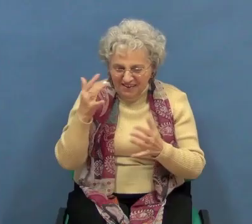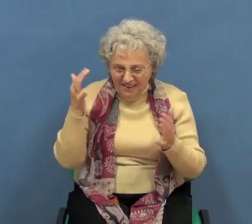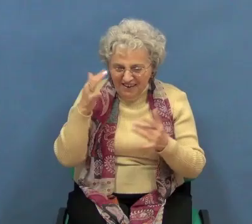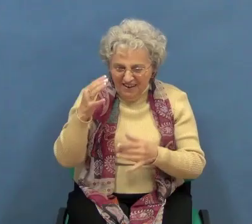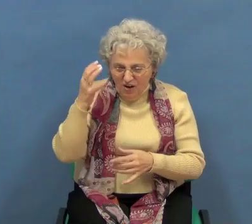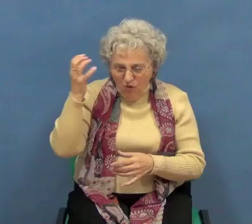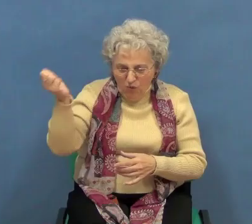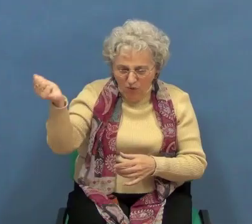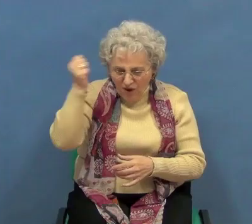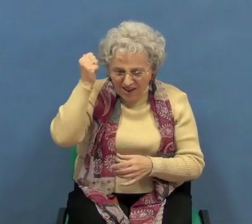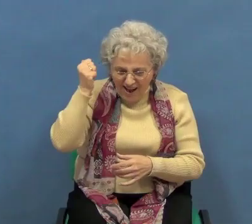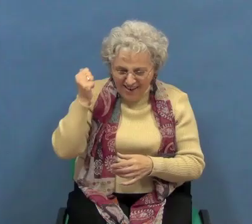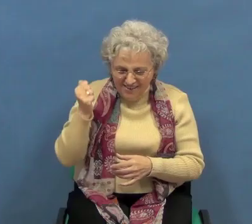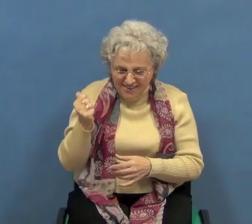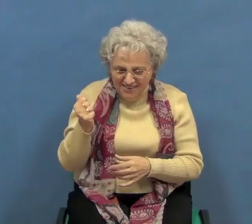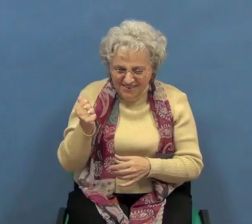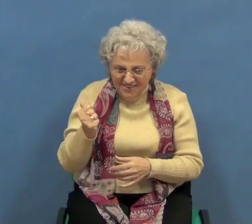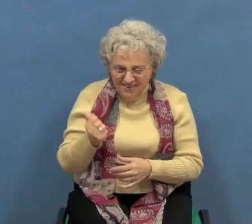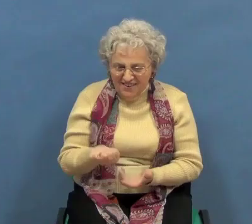Uderzył się w głowę.